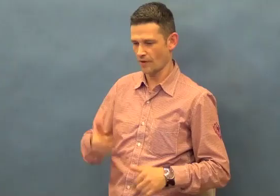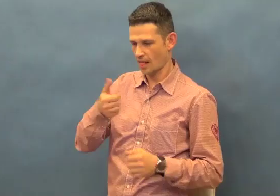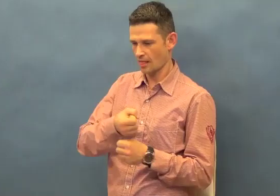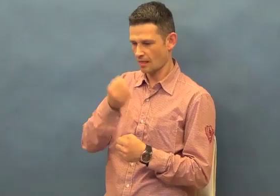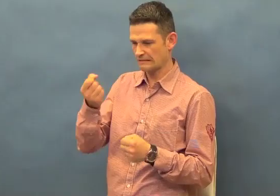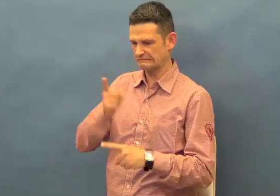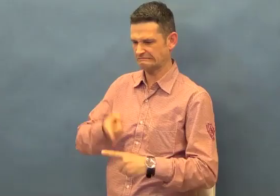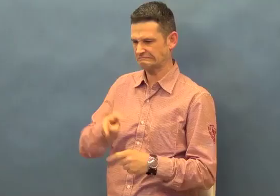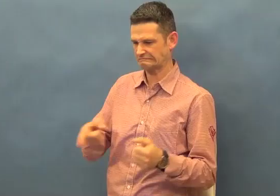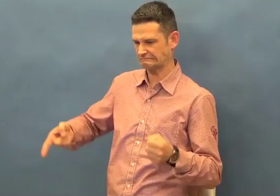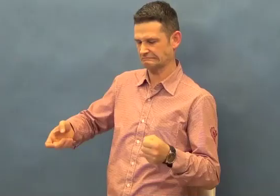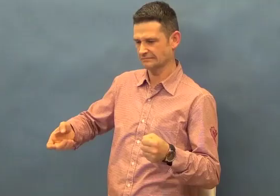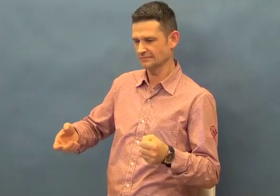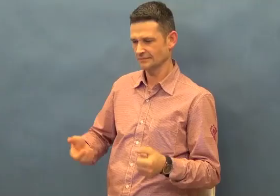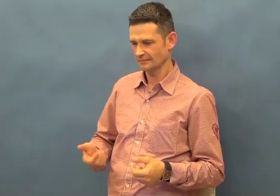Ktoś trzyma jedną metalową rurę...